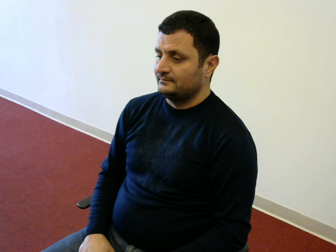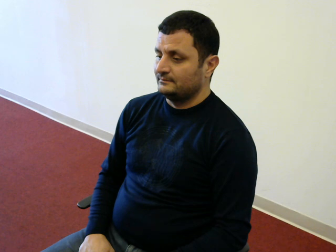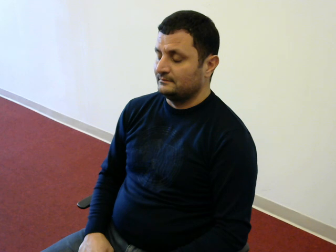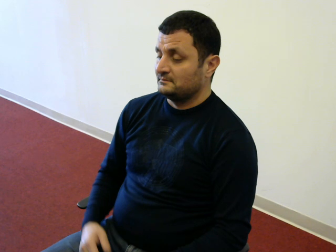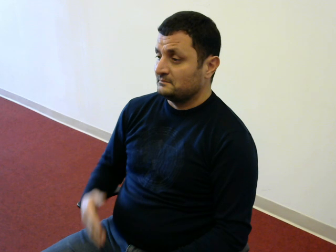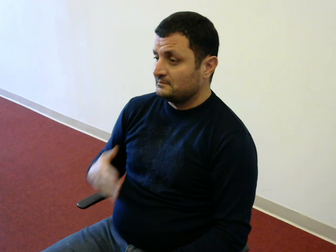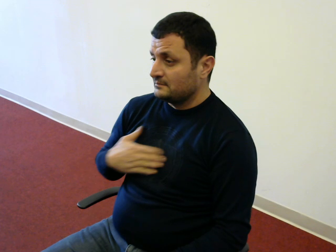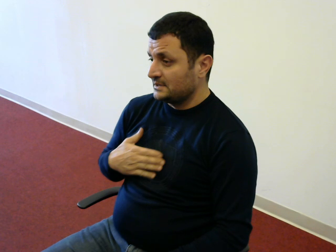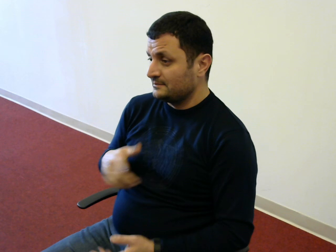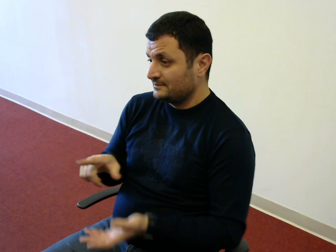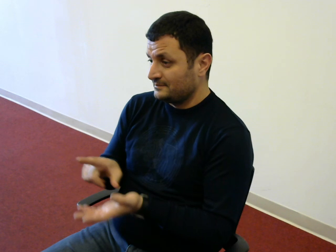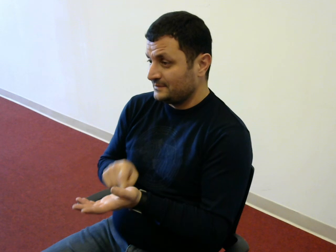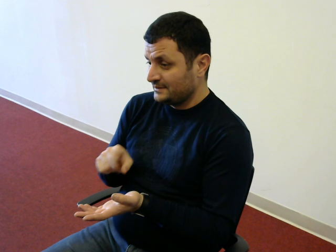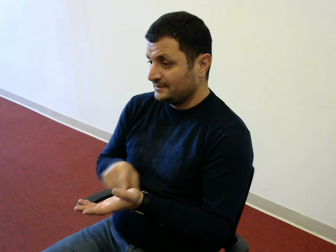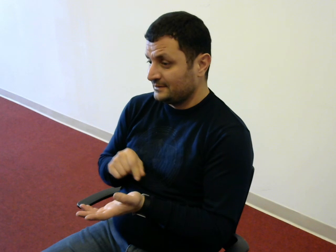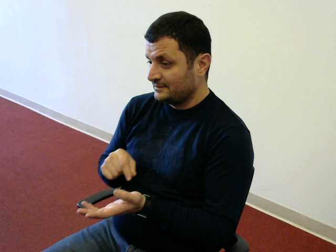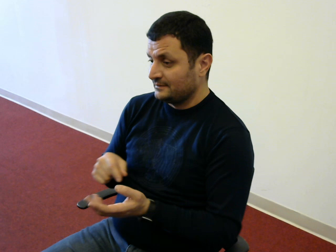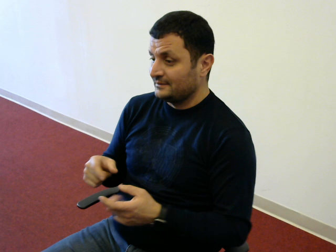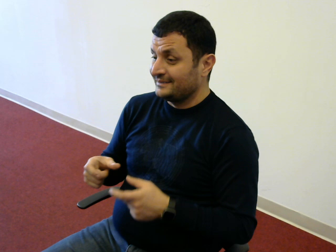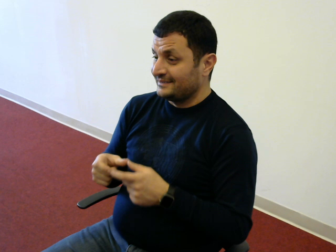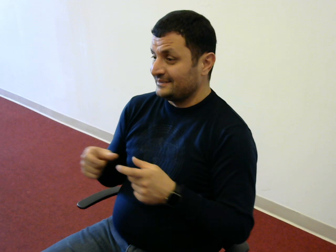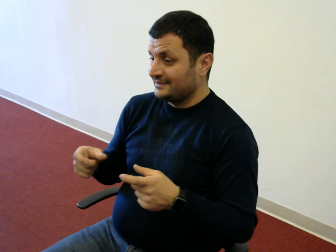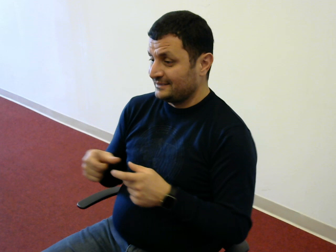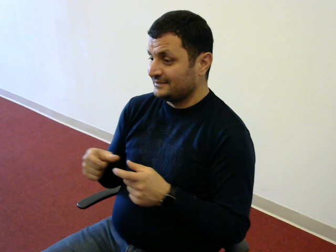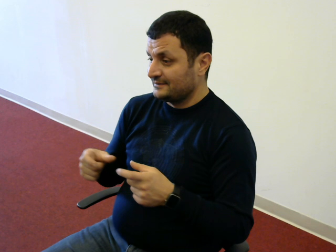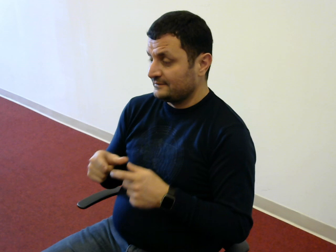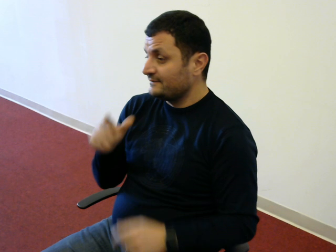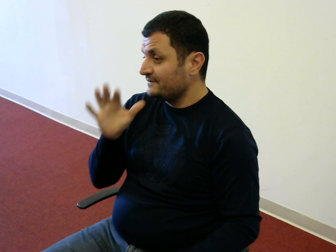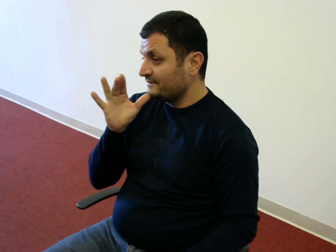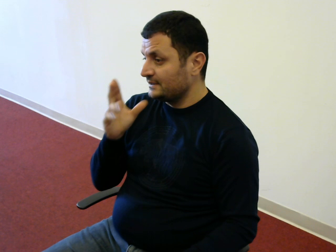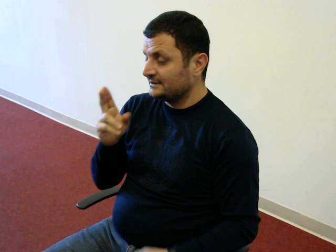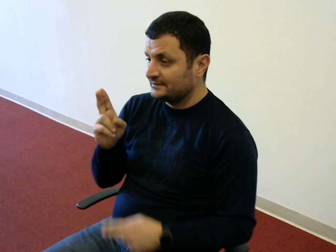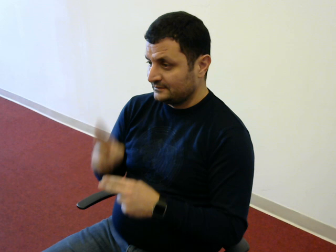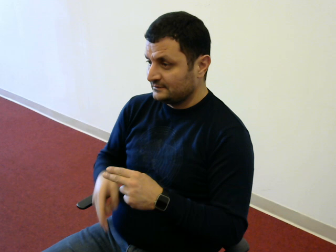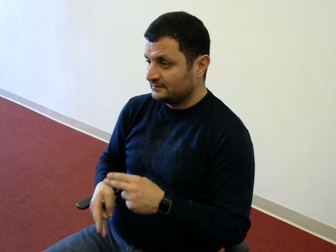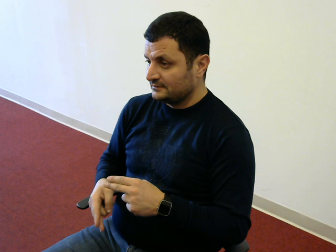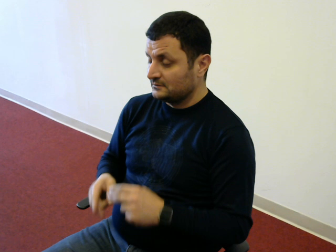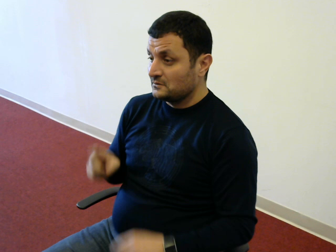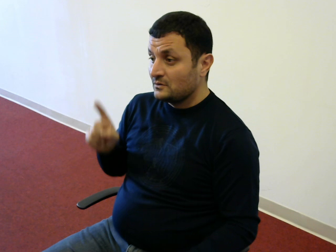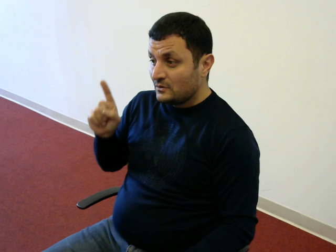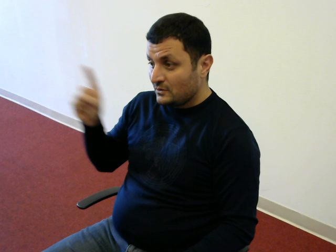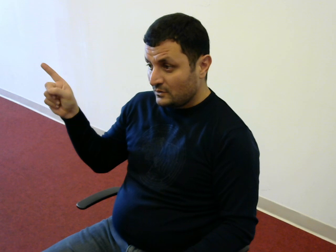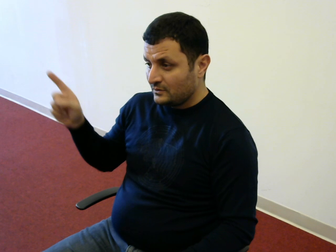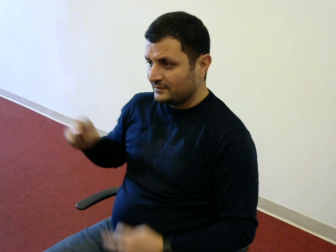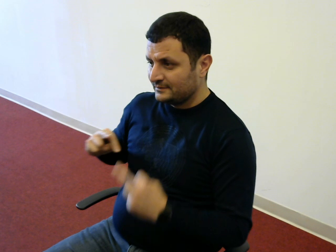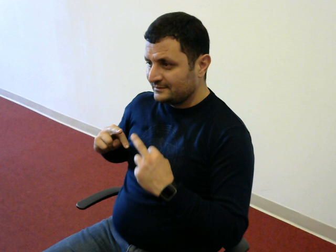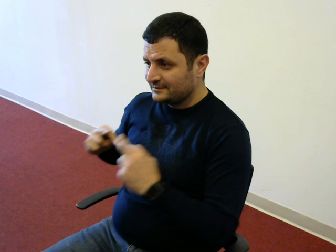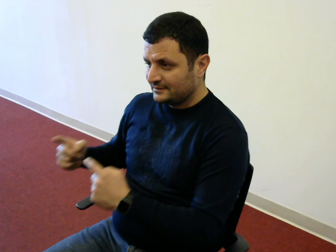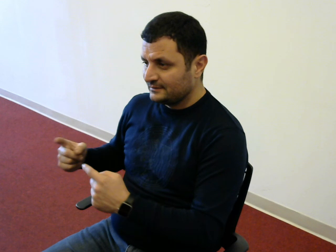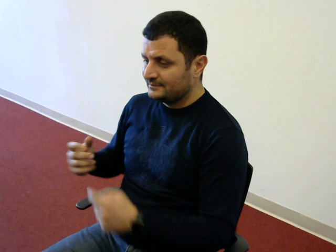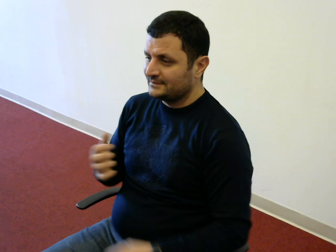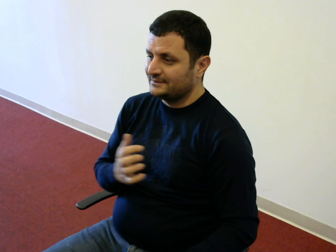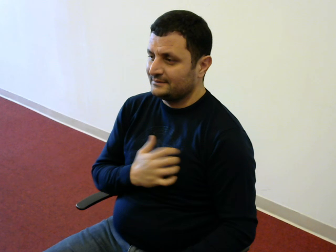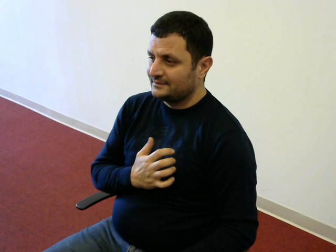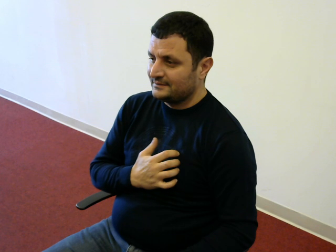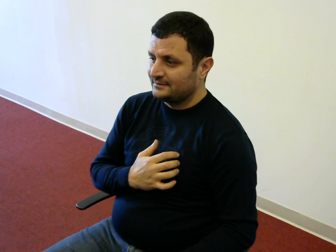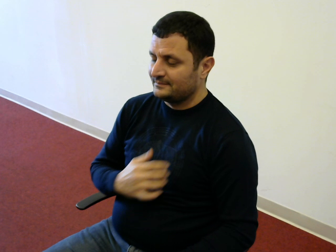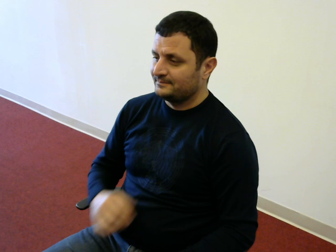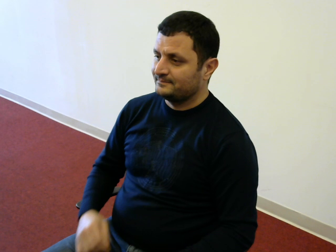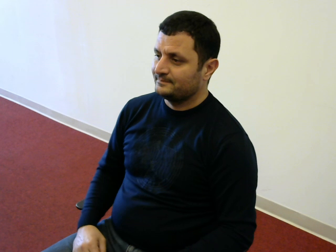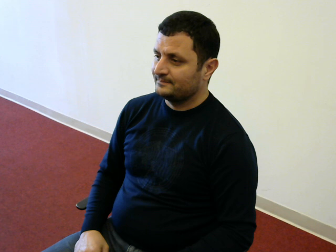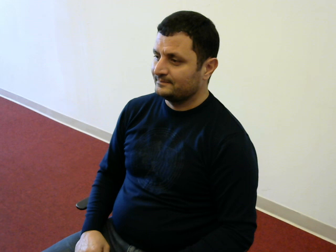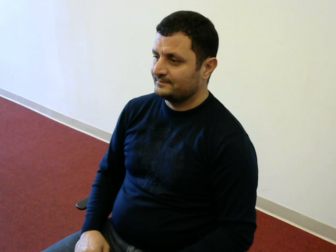Mənim pensiya kartımın müddəti bitib, onu dəyişmək istəyirəm